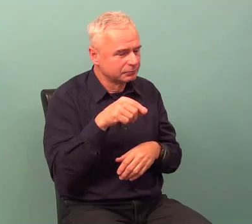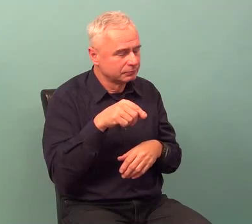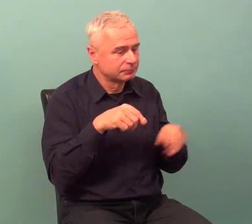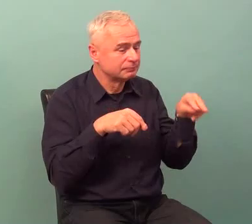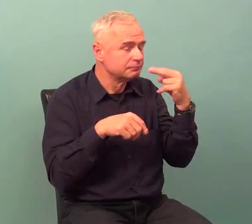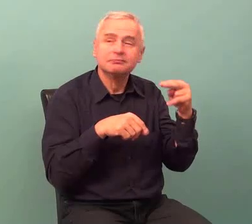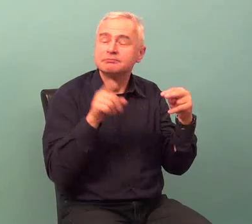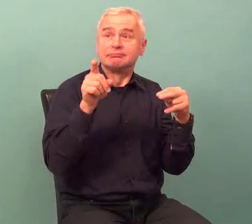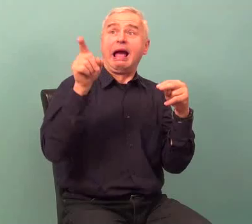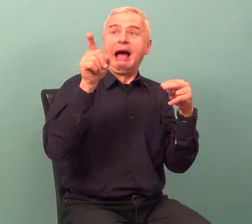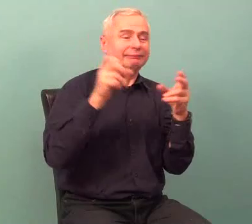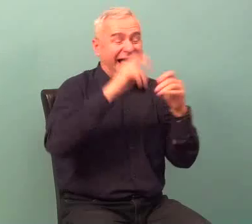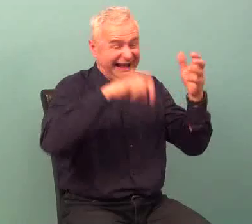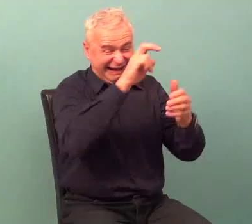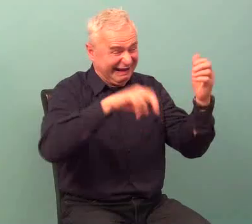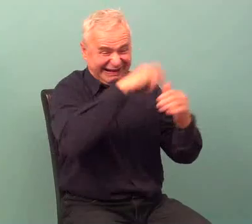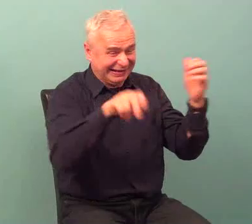Nagle ptaszek zauważa kota i panikuje, zaczyna uciekać.